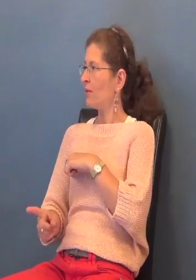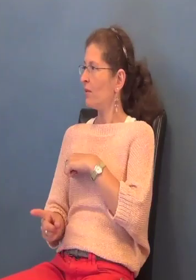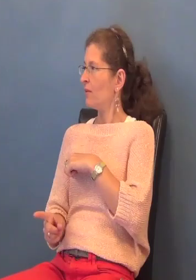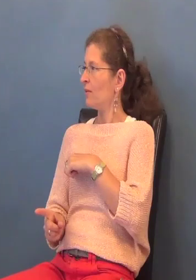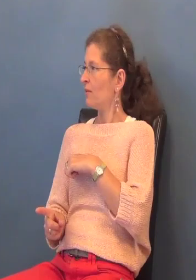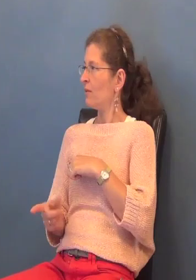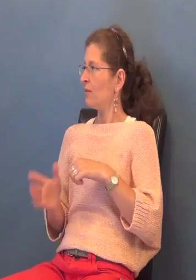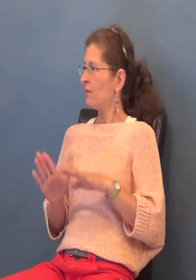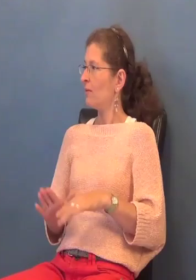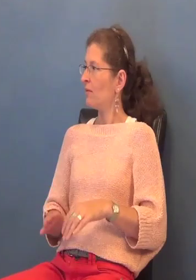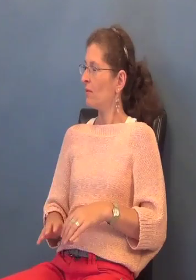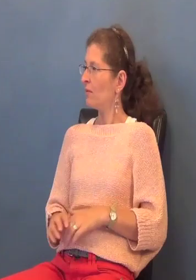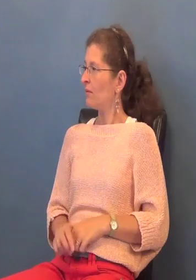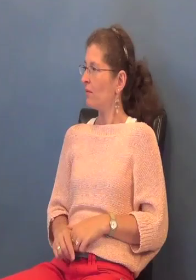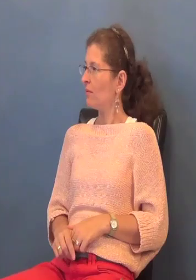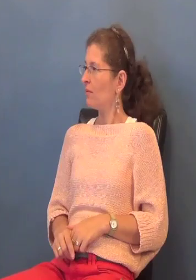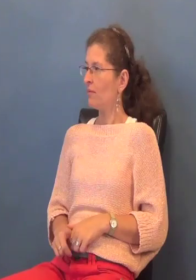Nie wolno siadać.